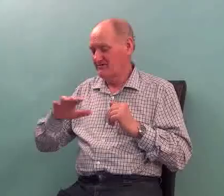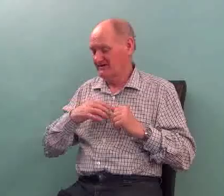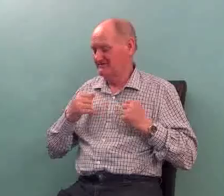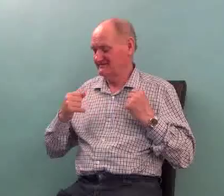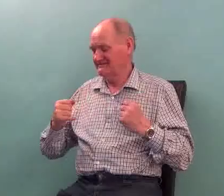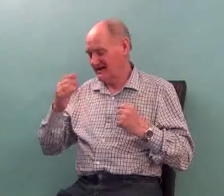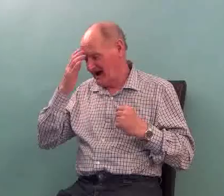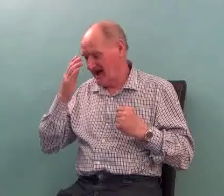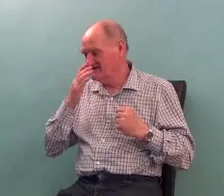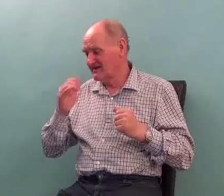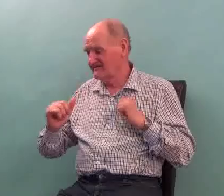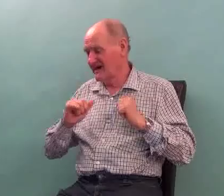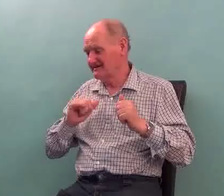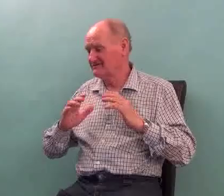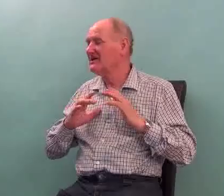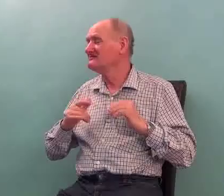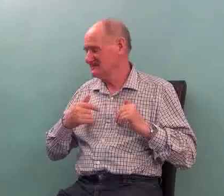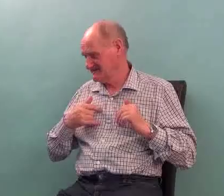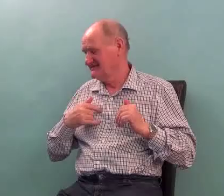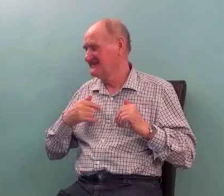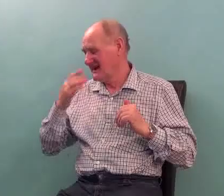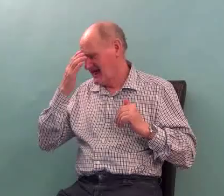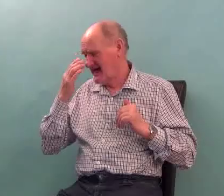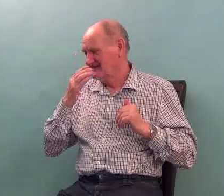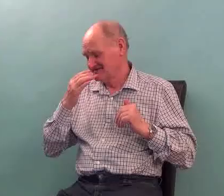Podróżowałem autem na wakacje, latem, na urlop.